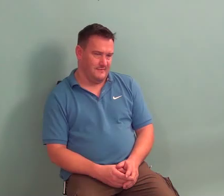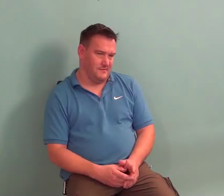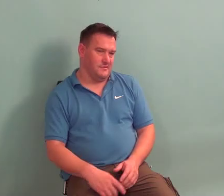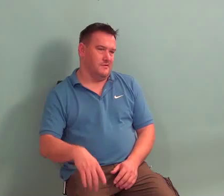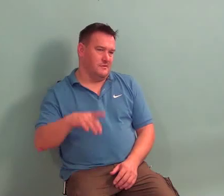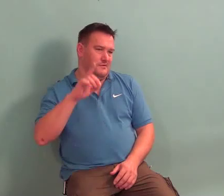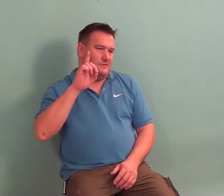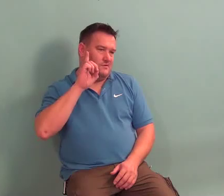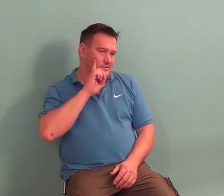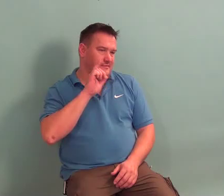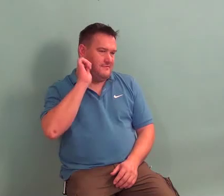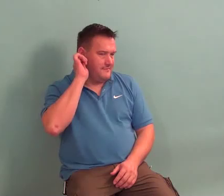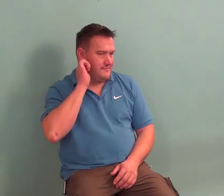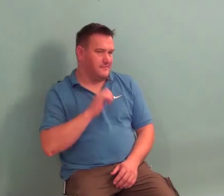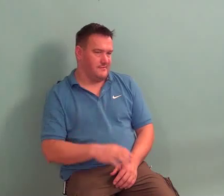Chłopak i dziewczyna.